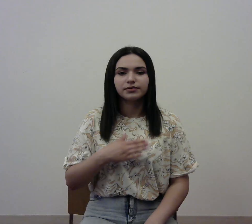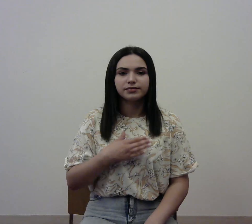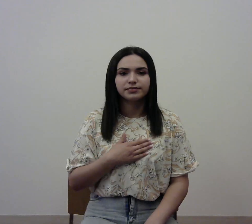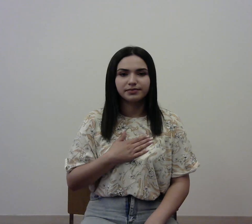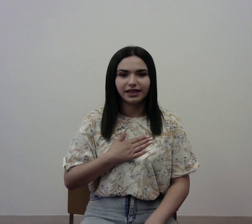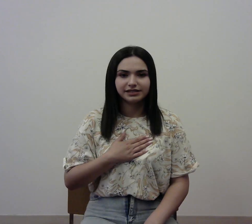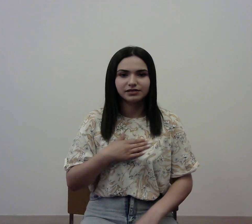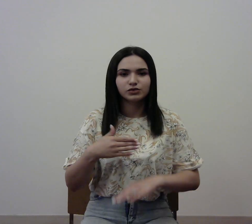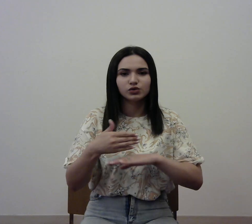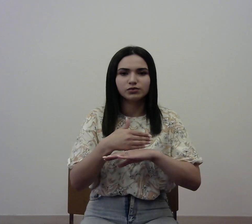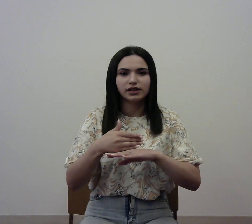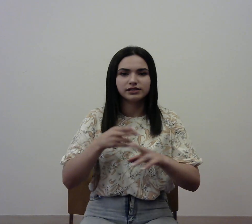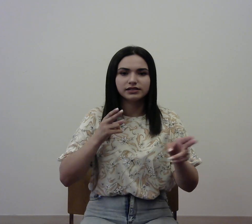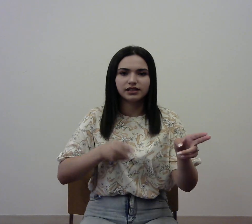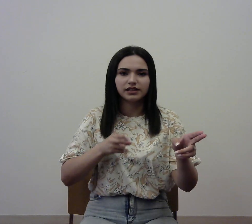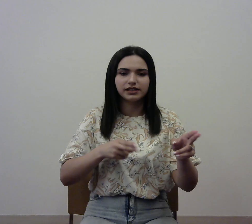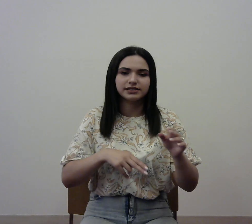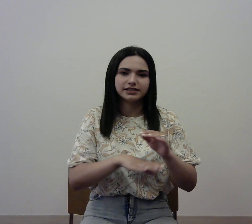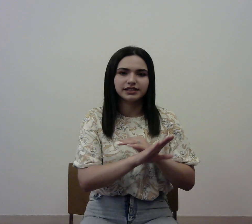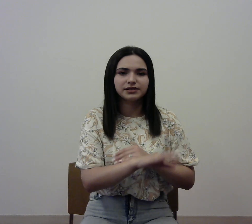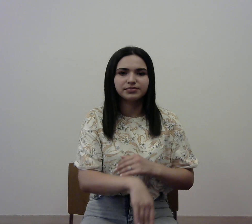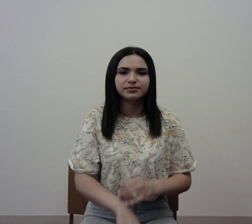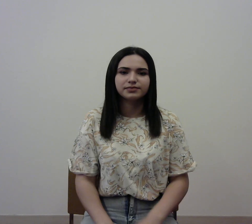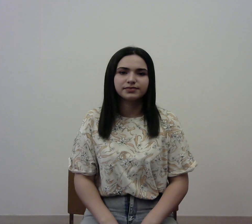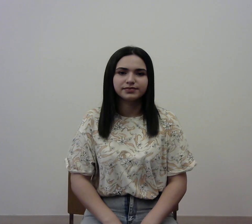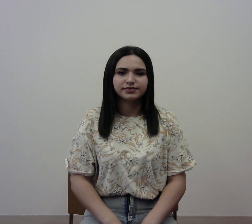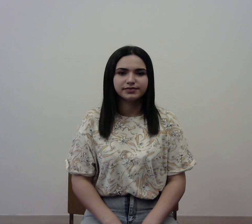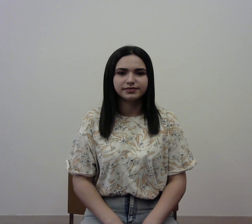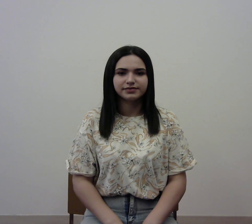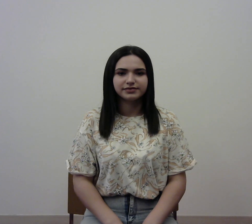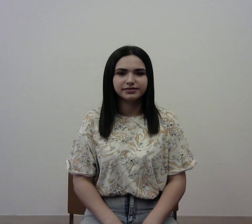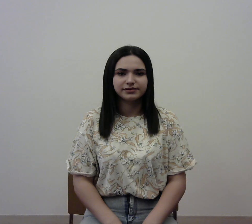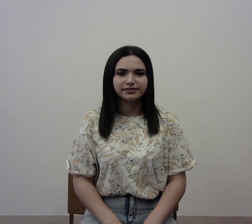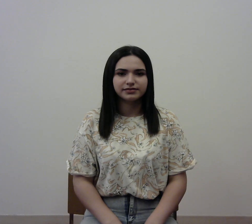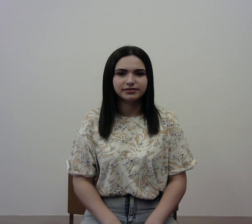Mən Sumqayıta qatarla gedirəm